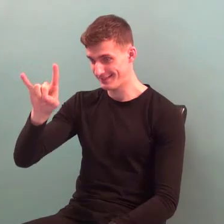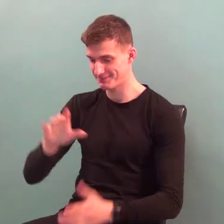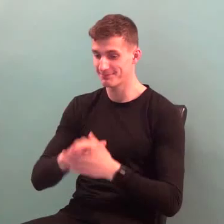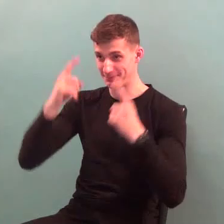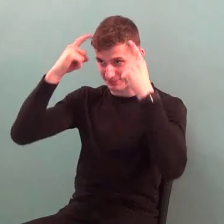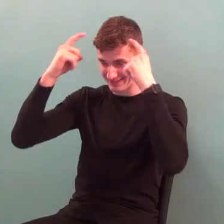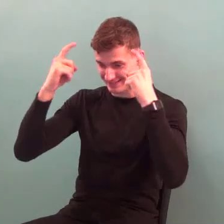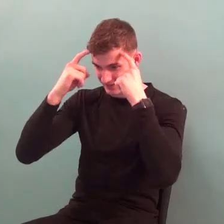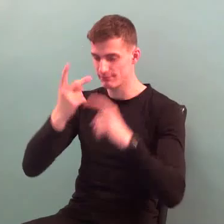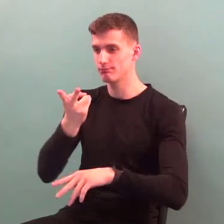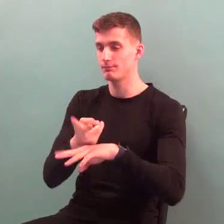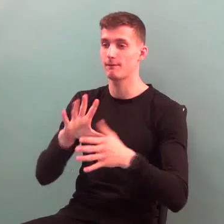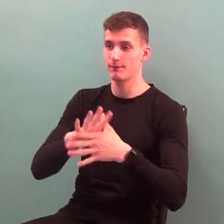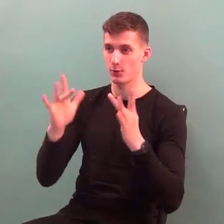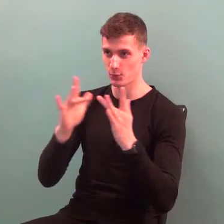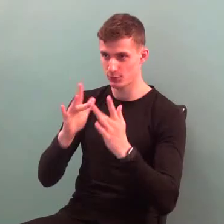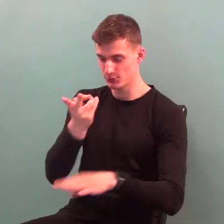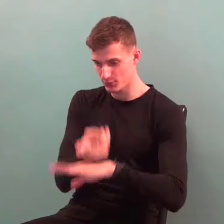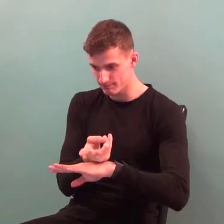Myszka Miki leży w łóżku.